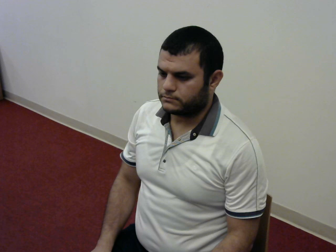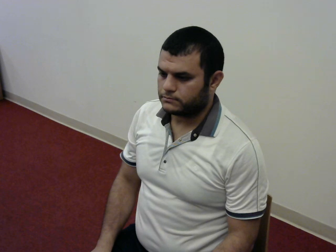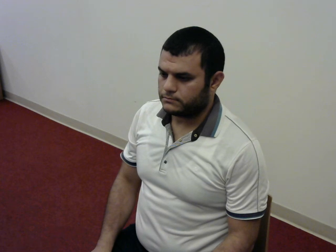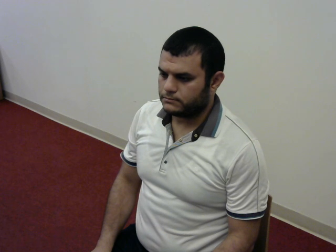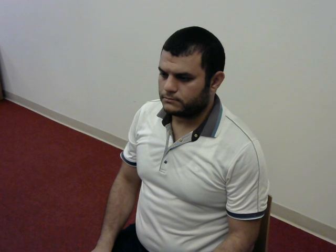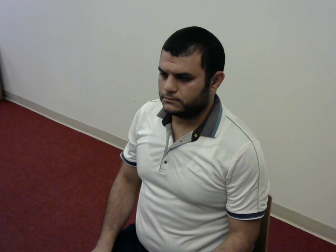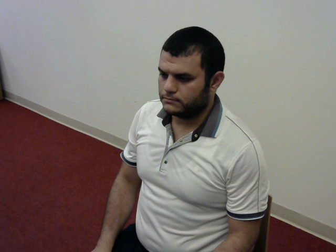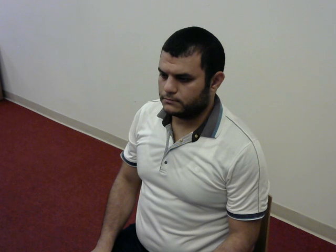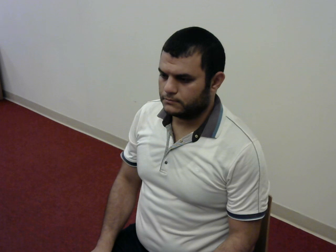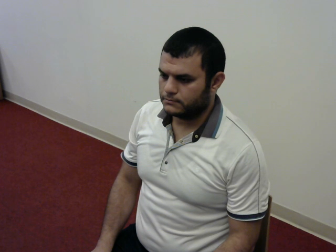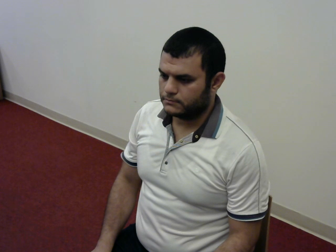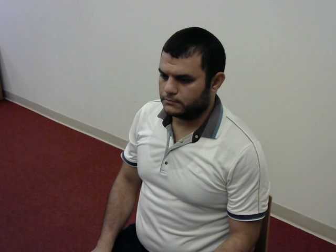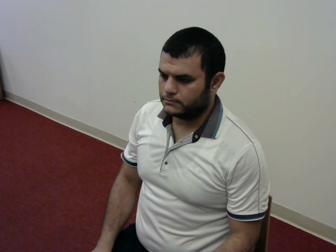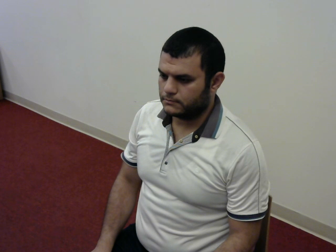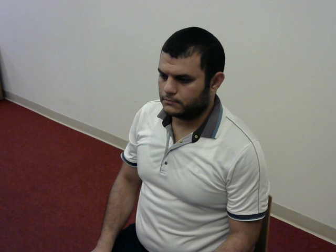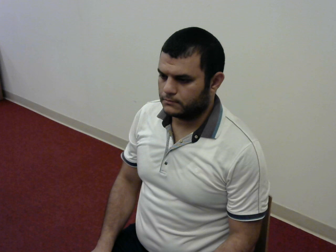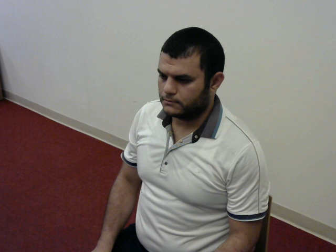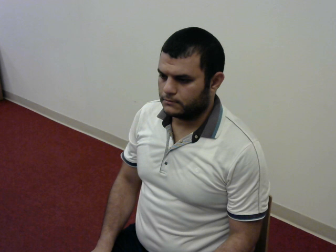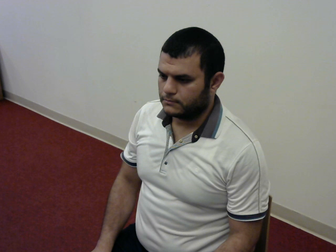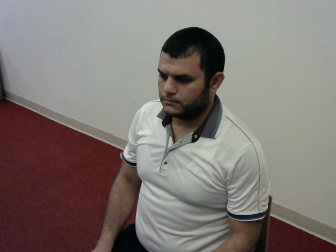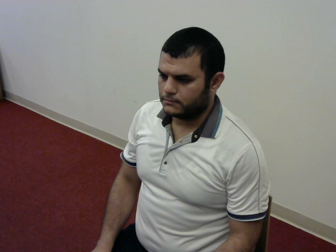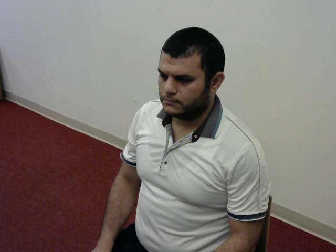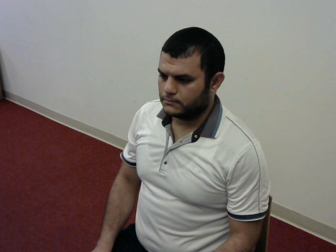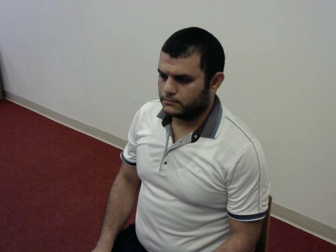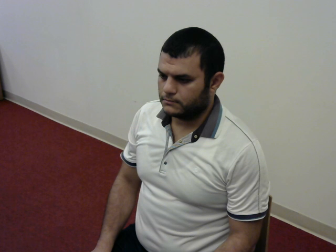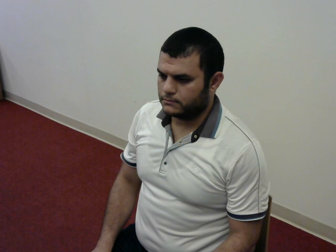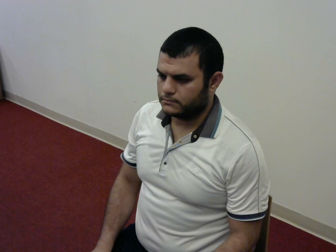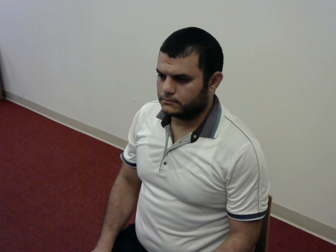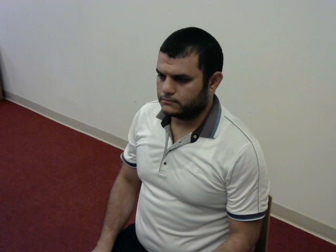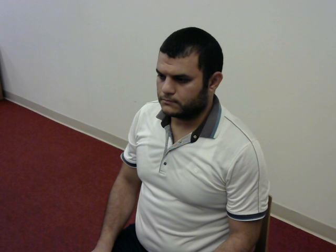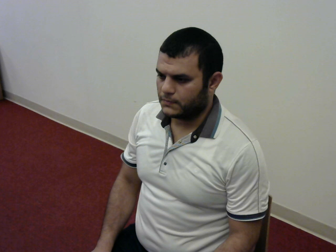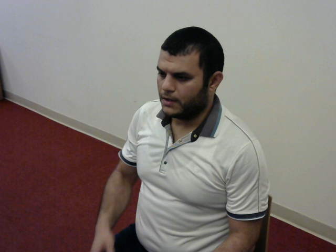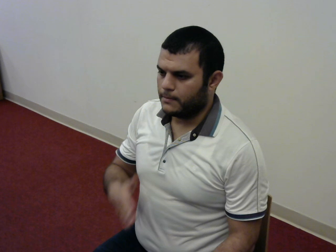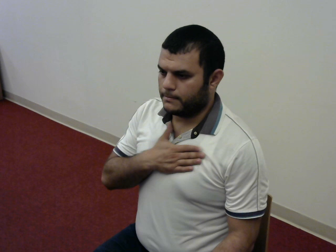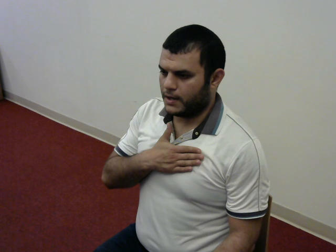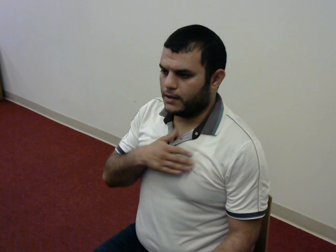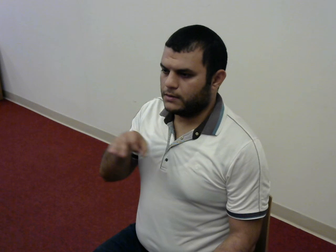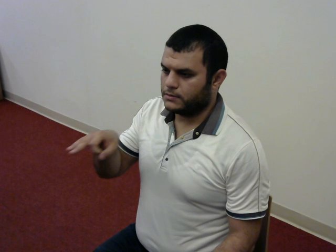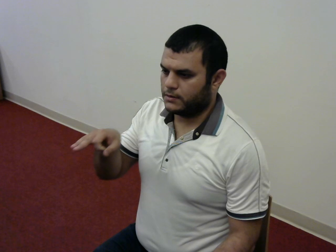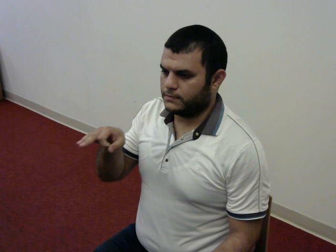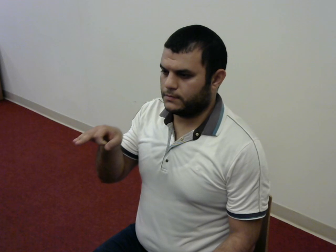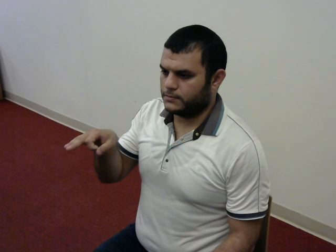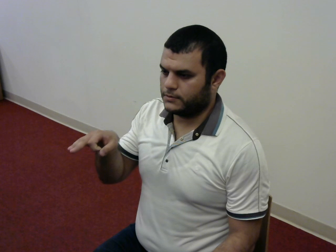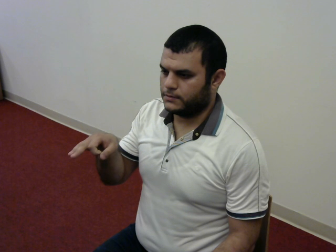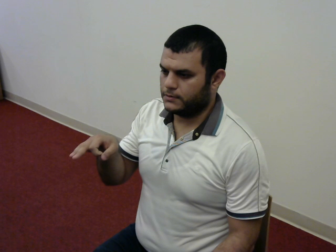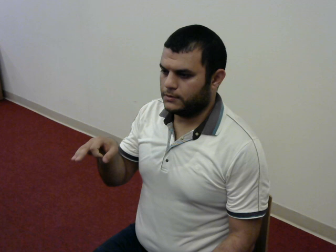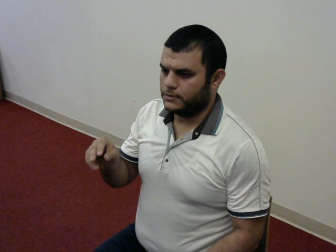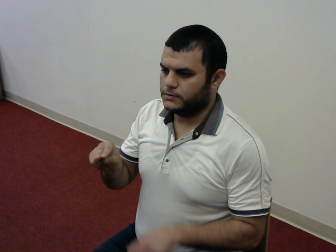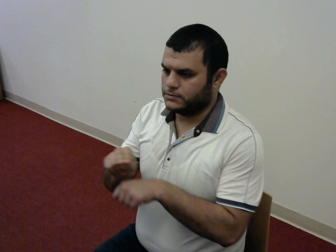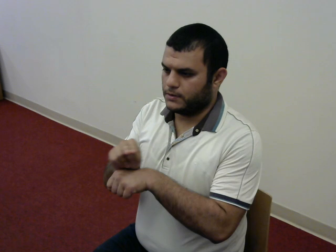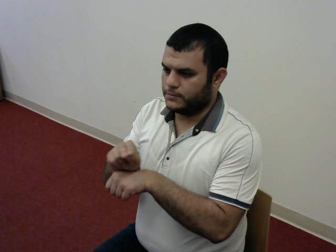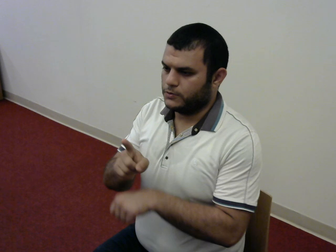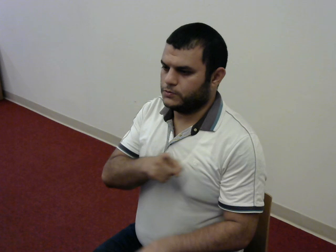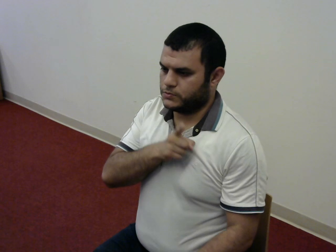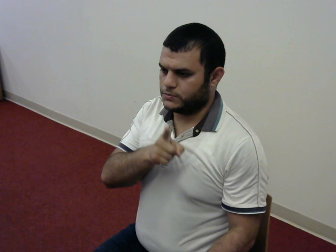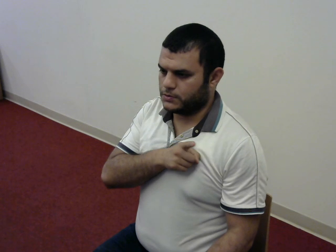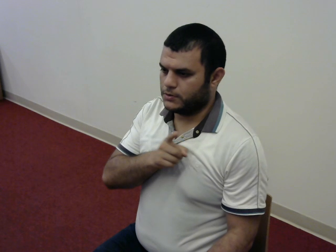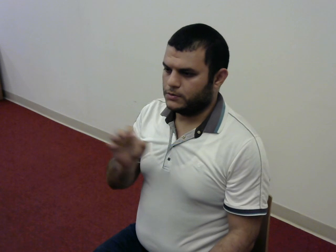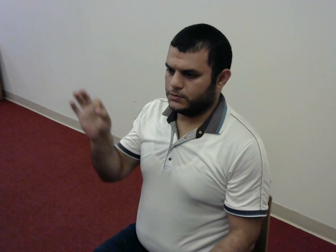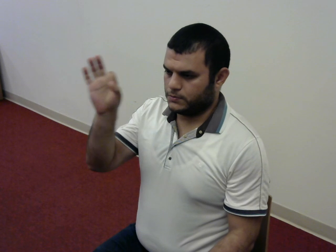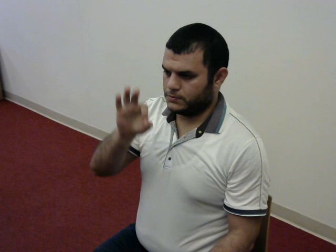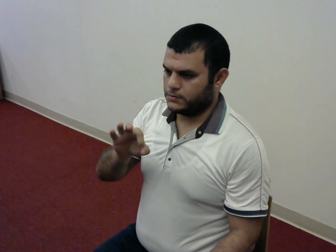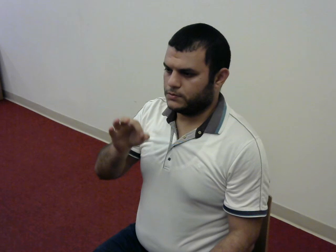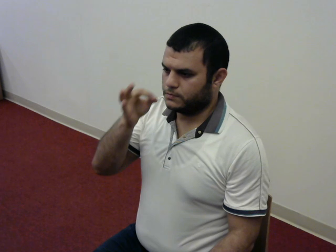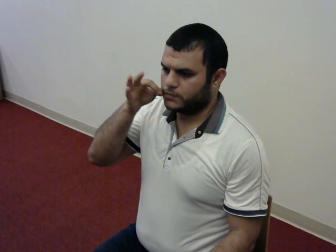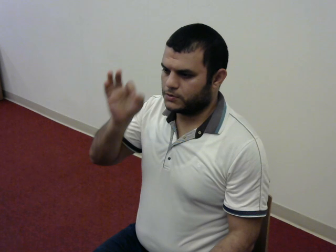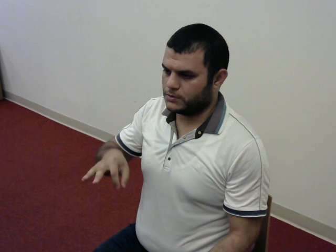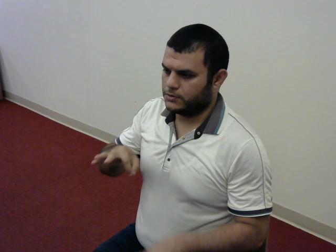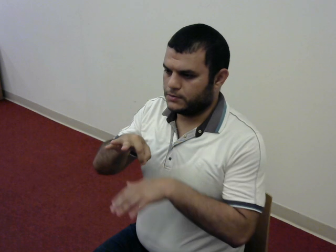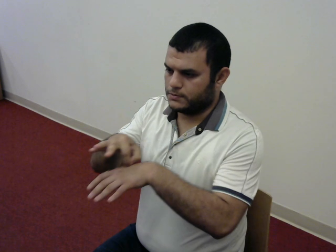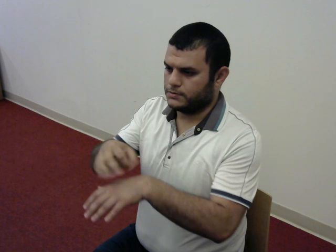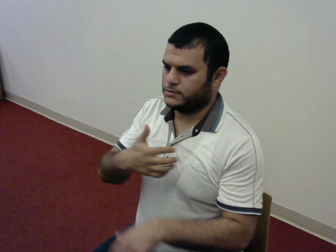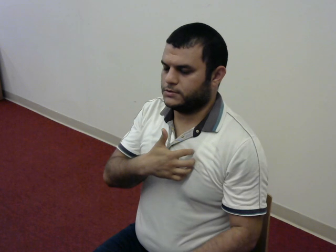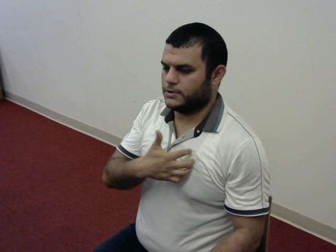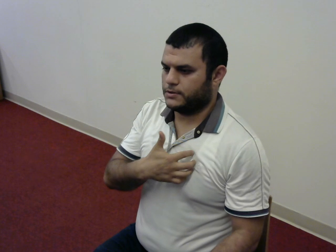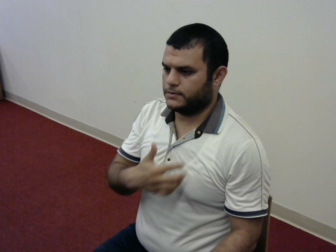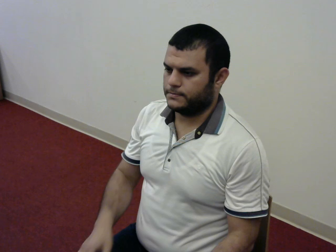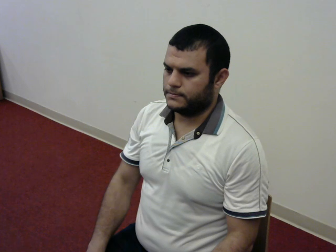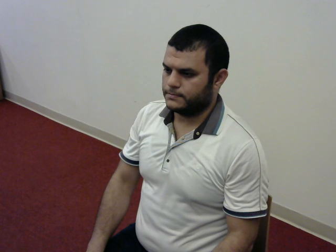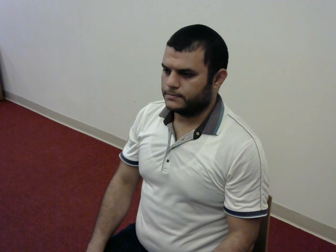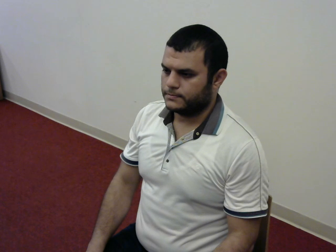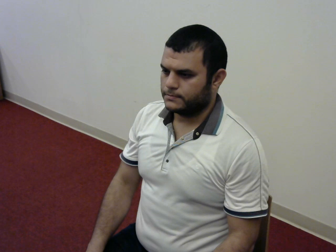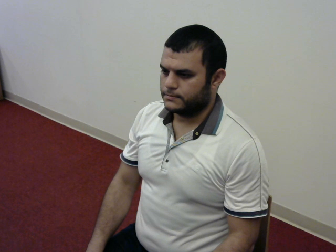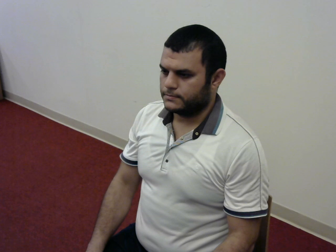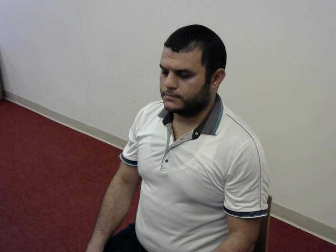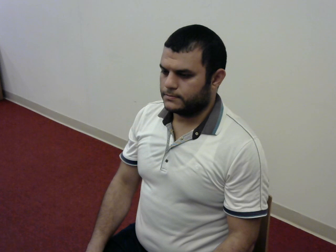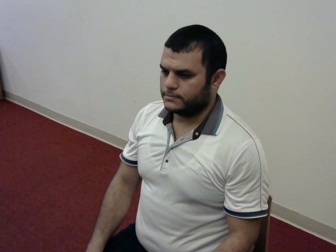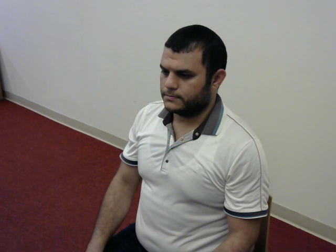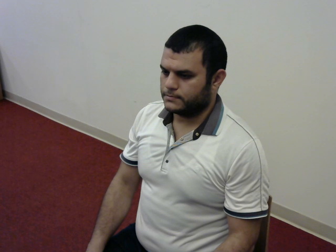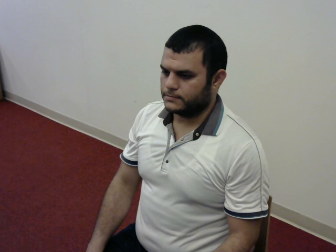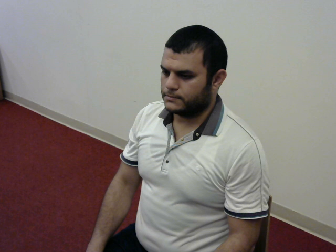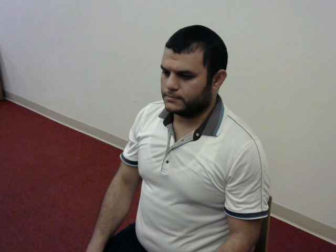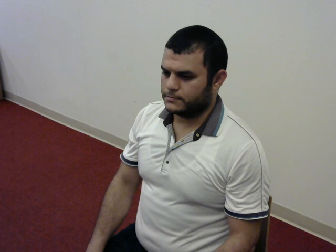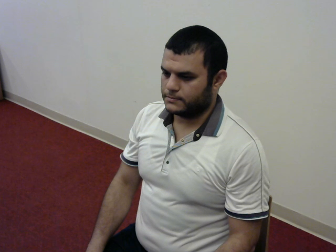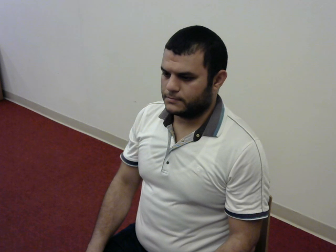Mən avtomobil təmiri üzrə təcrübə keçmək istəyirəm